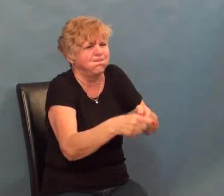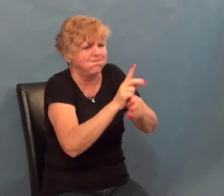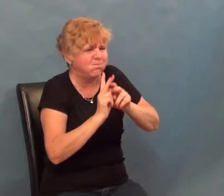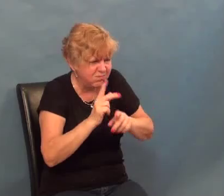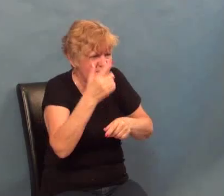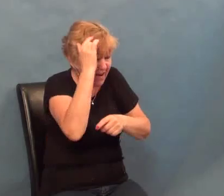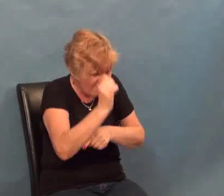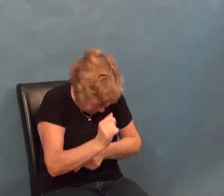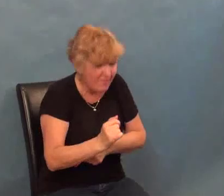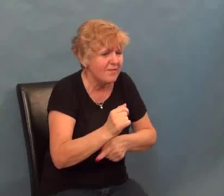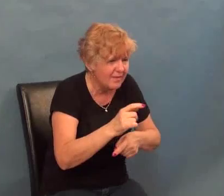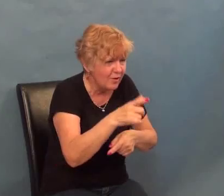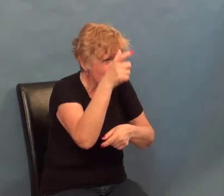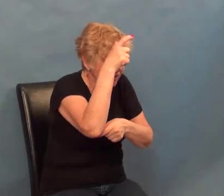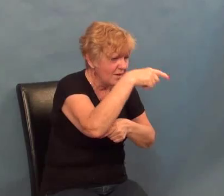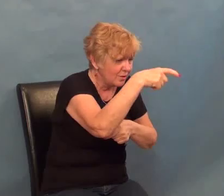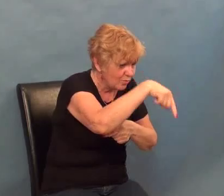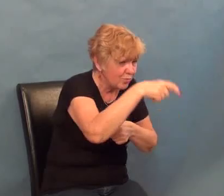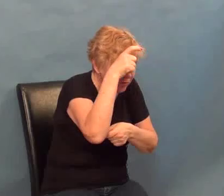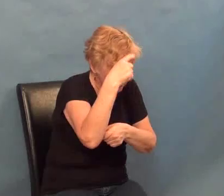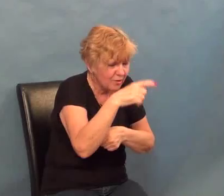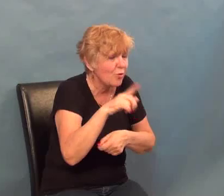Jeleń zrzucił go ze swoich rogów.